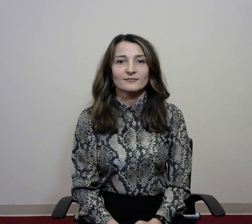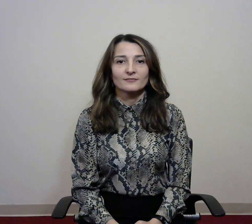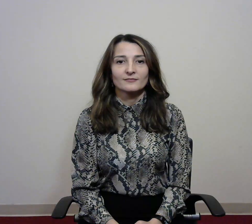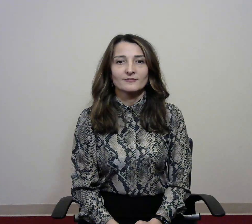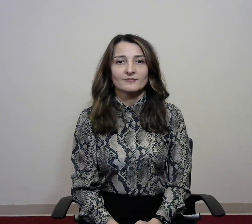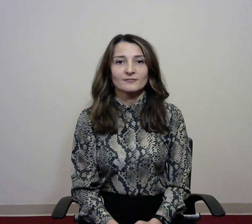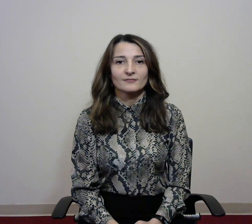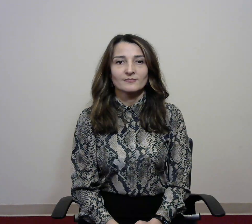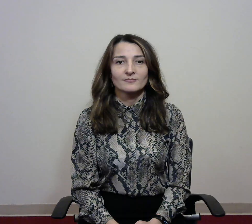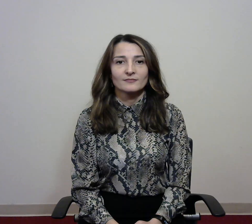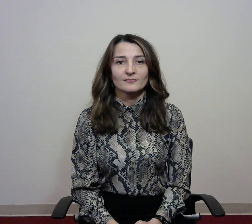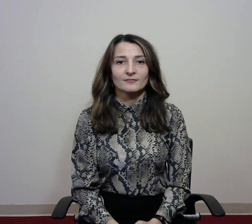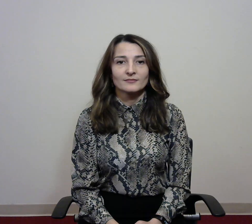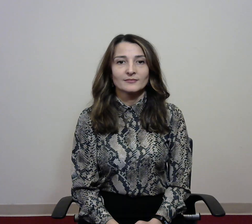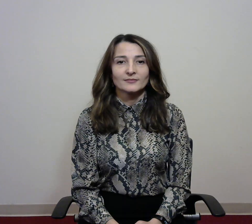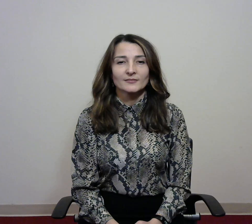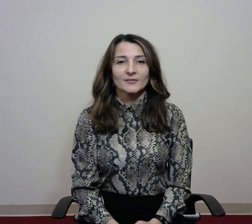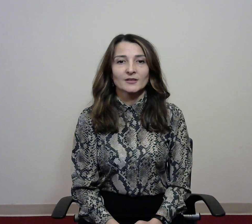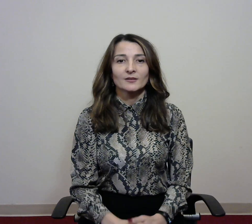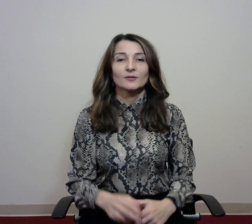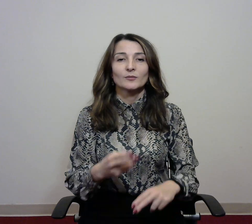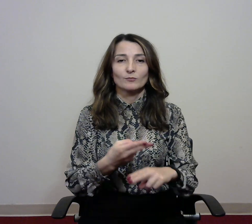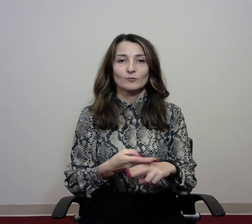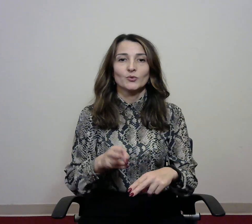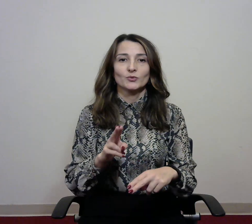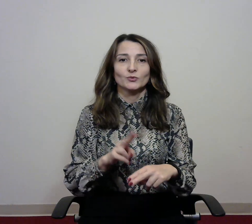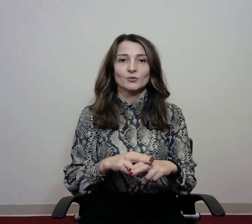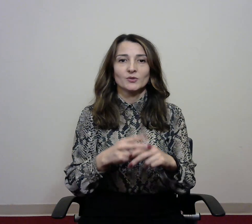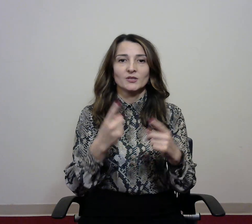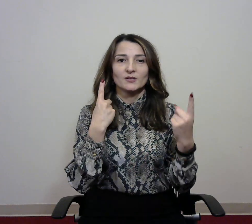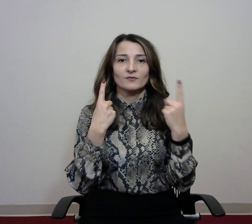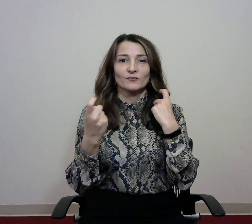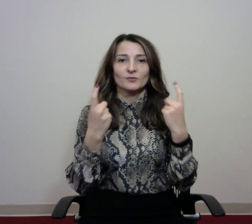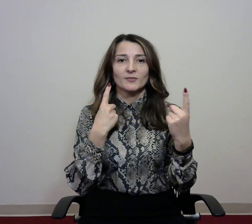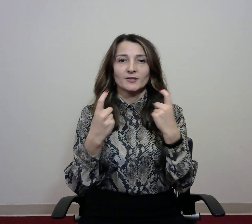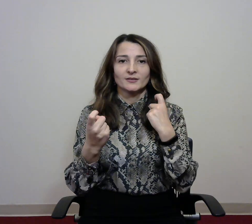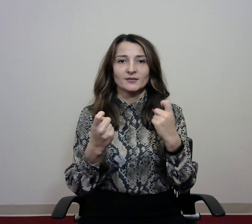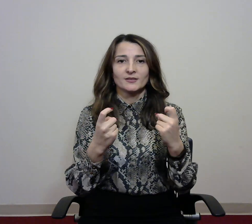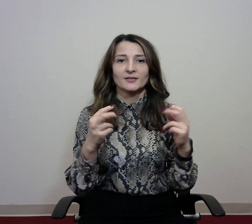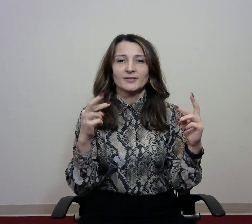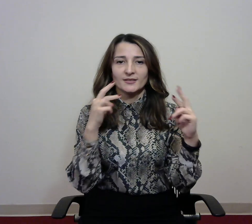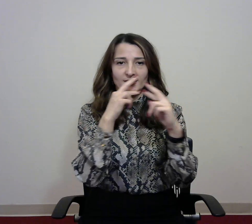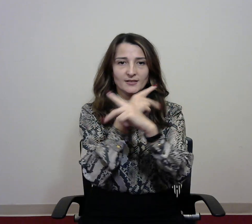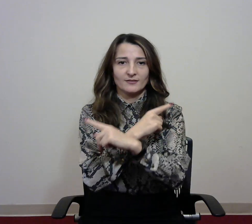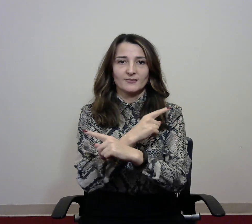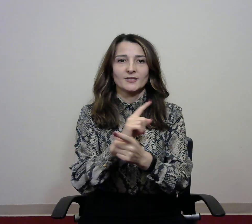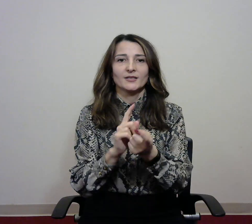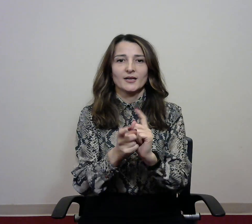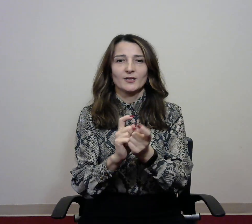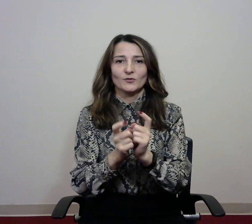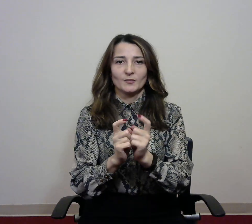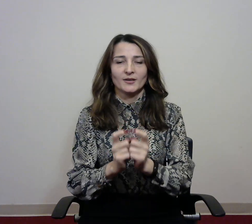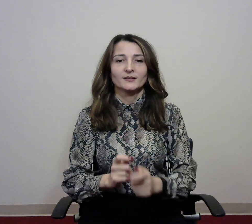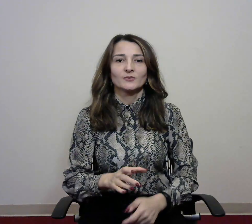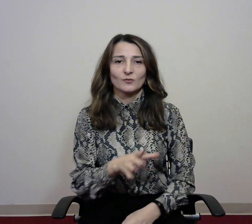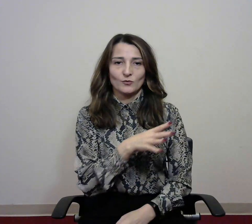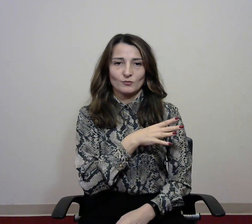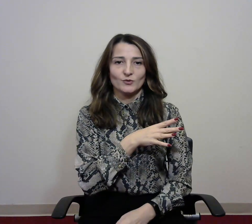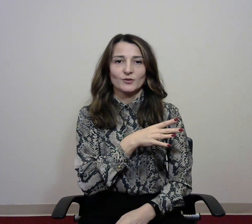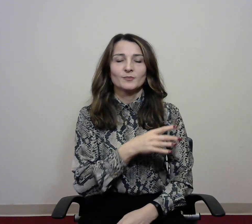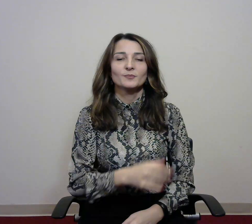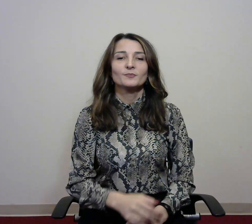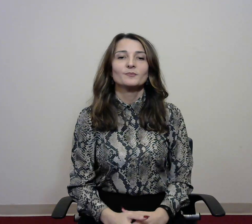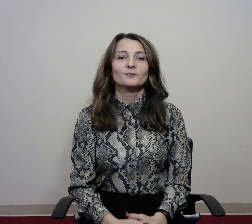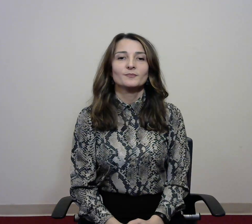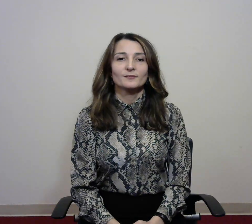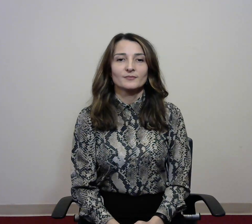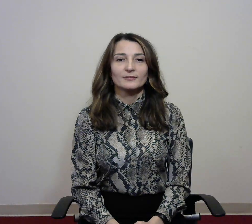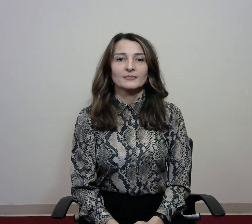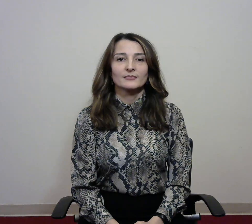Bu məlumat səhv tərcümə olunub